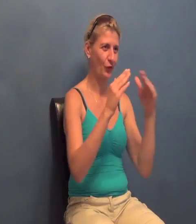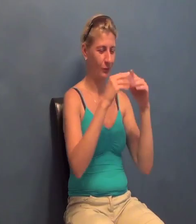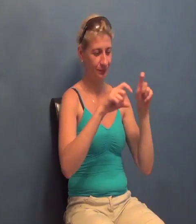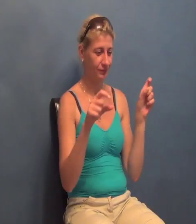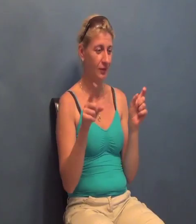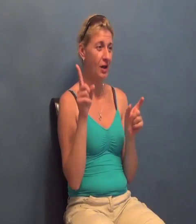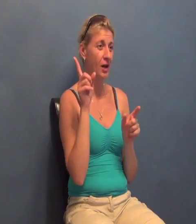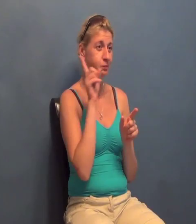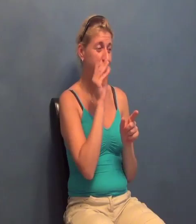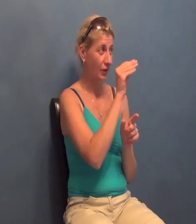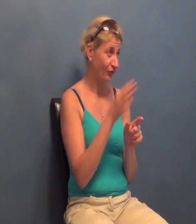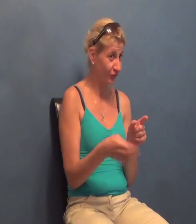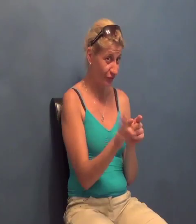Chłopiec o czymś opowiada i pokazuje różne kierunki.